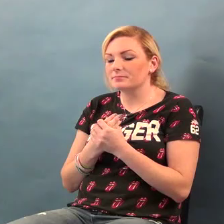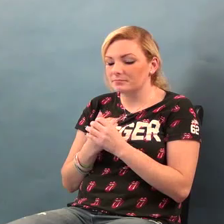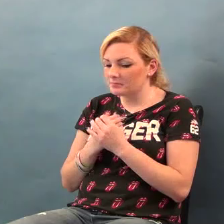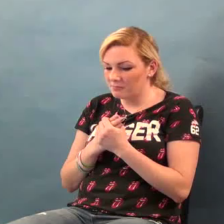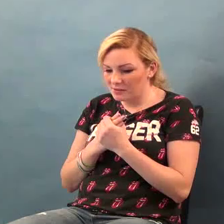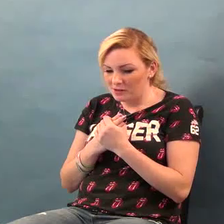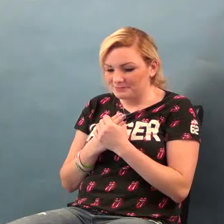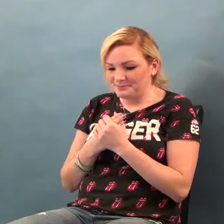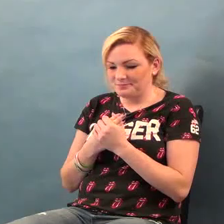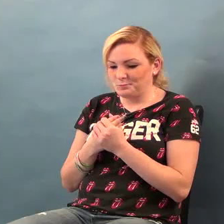Rano?